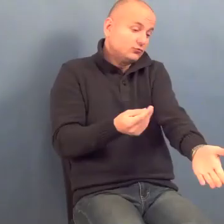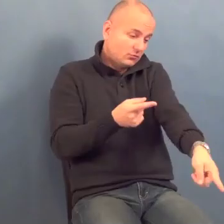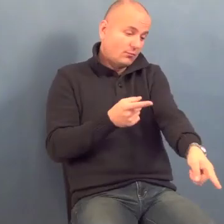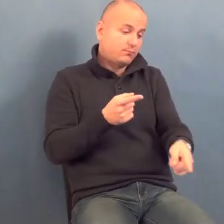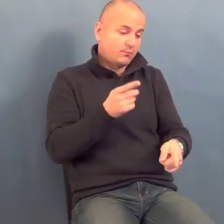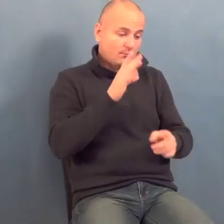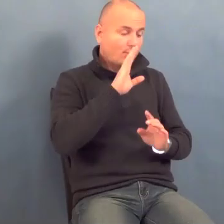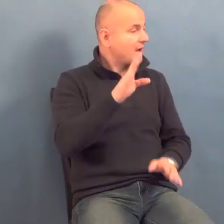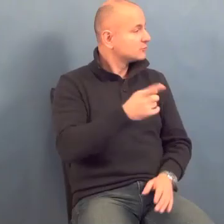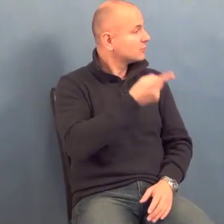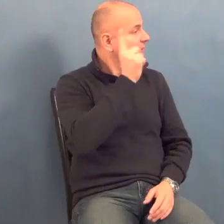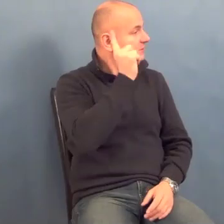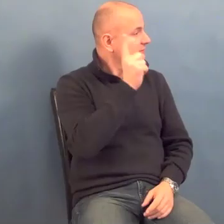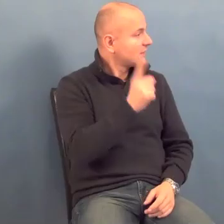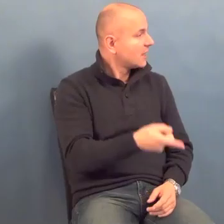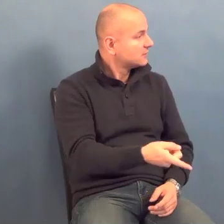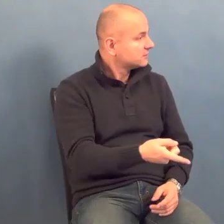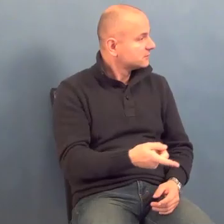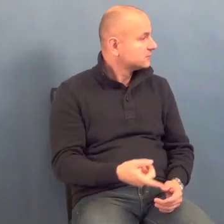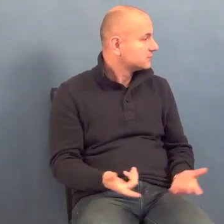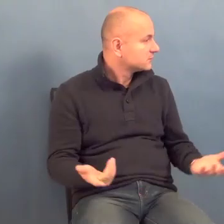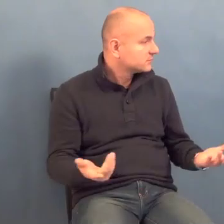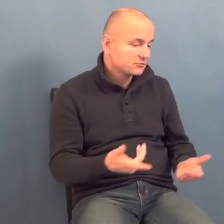Może ten znak tak pokazuje, że jest zakaz.